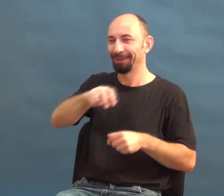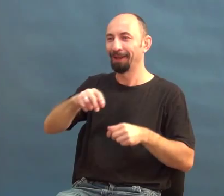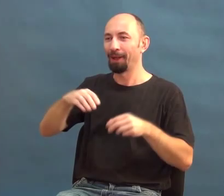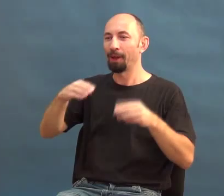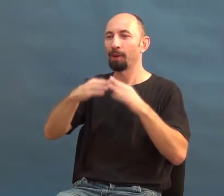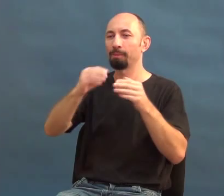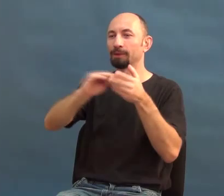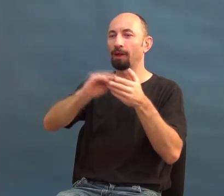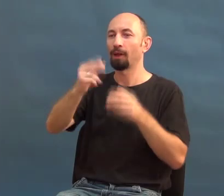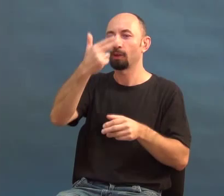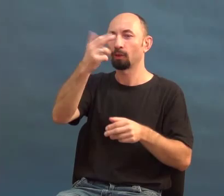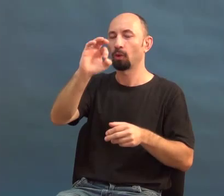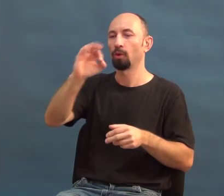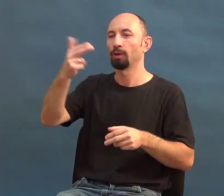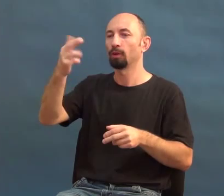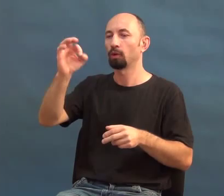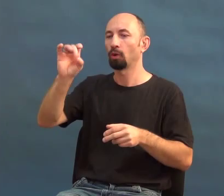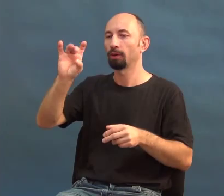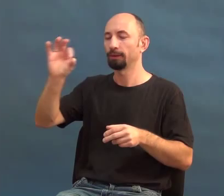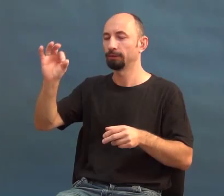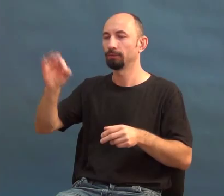Na domu wisi napis NO NOGS